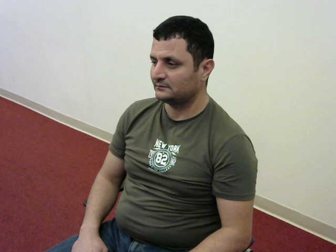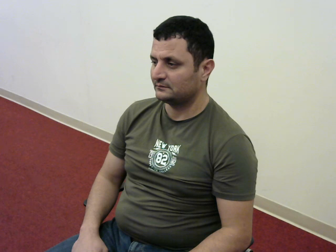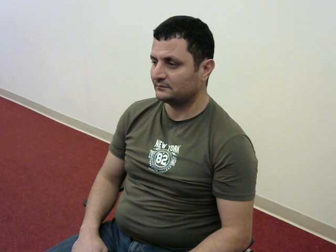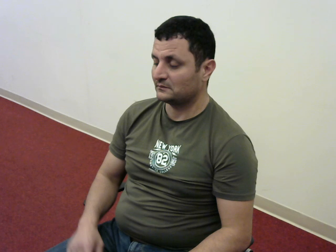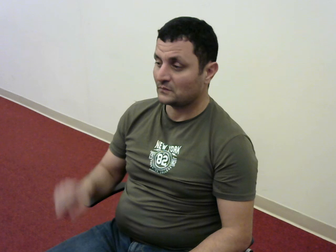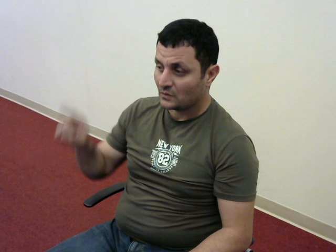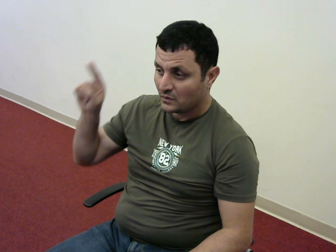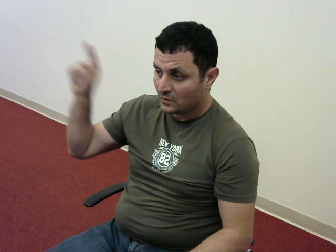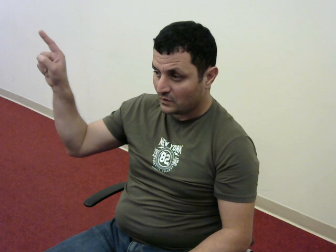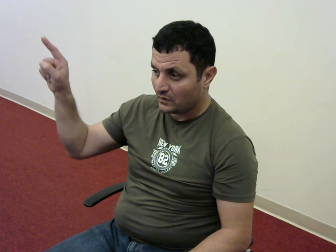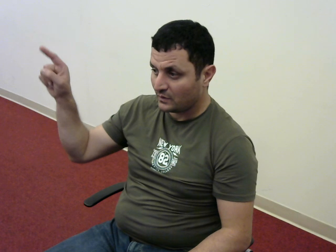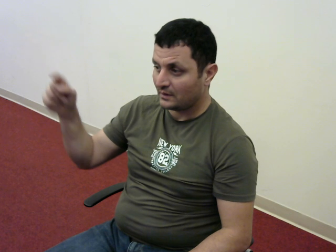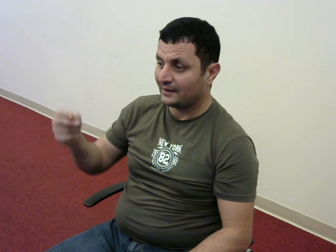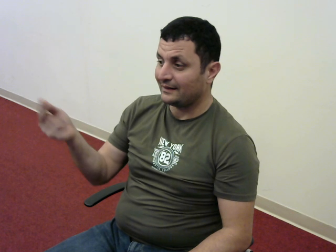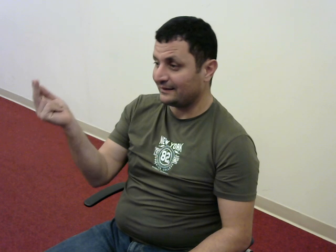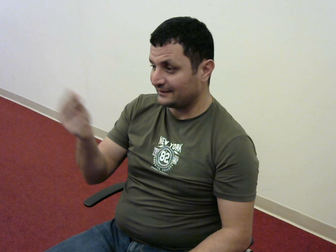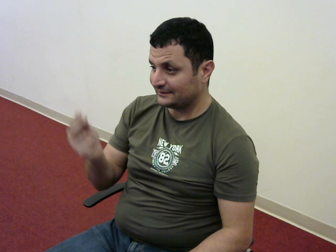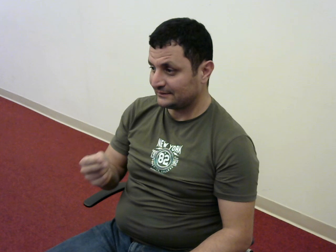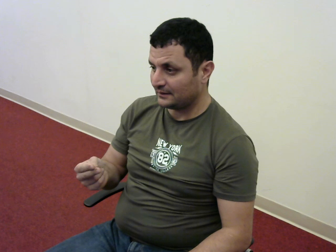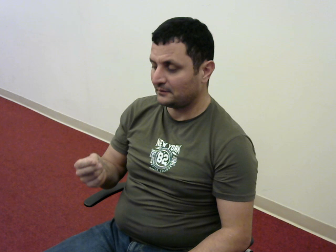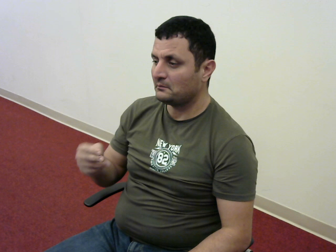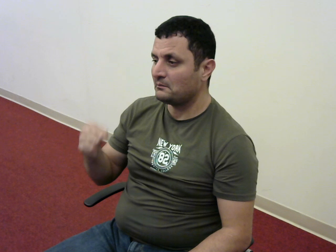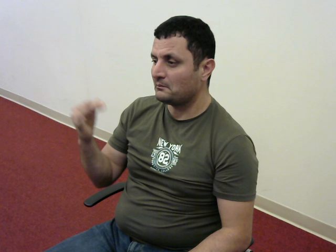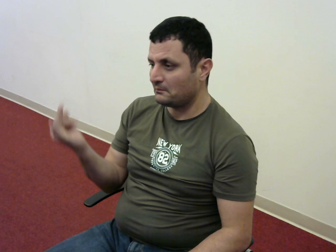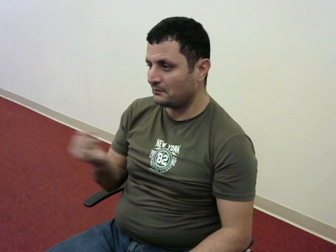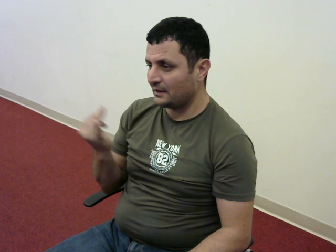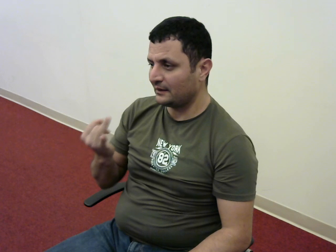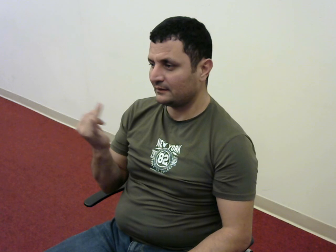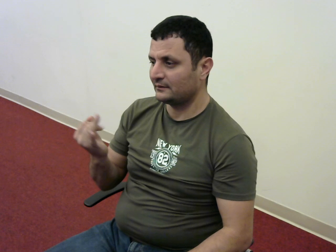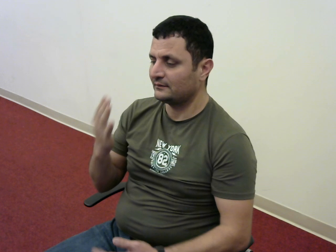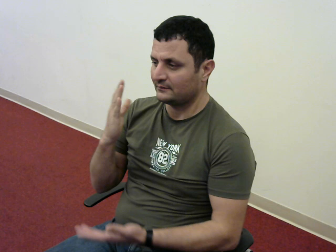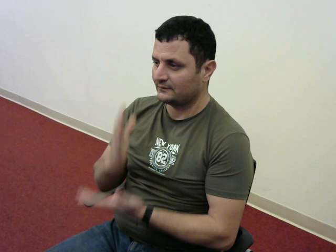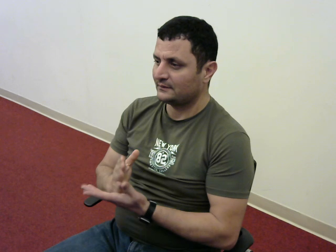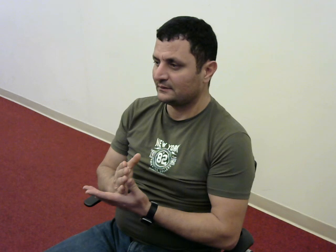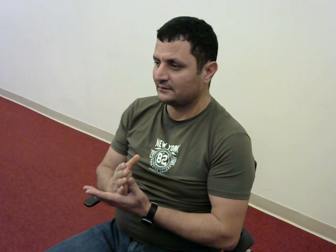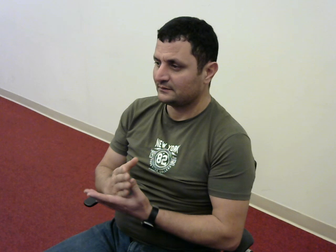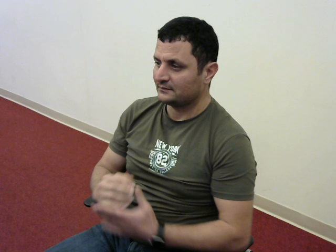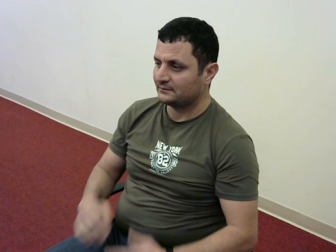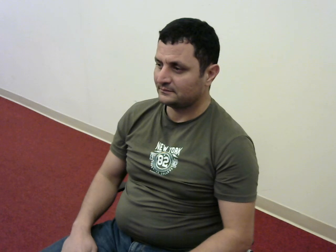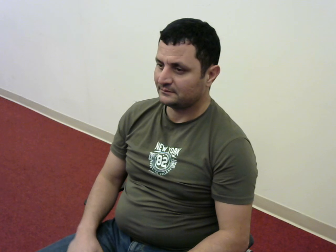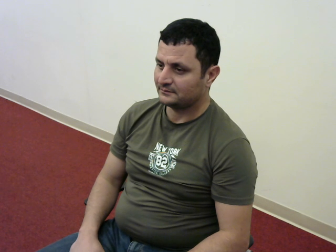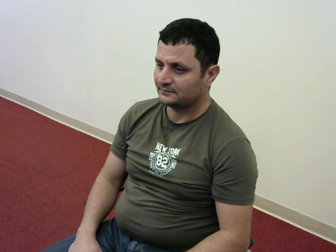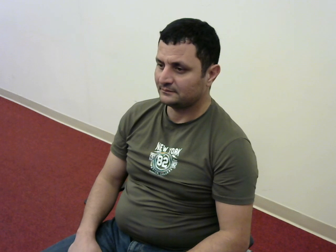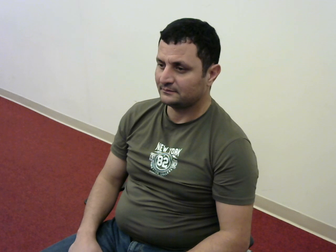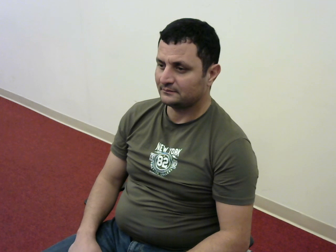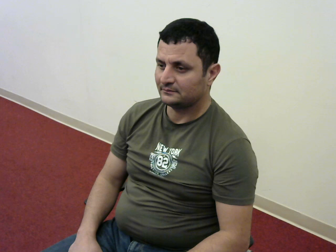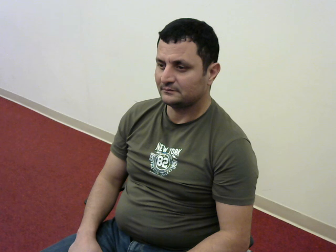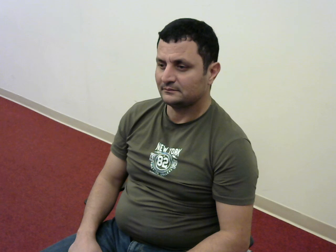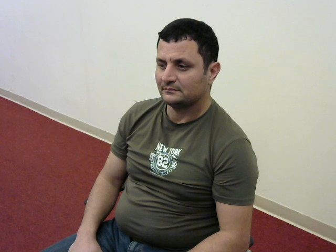Onun rəsmə marağı var